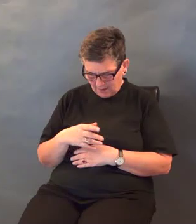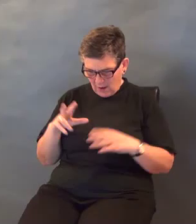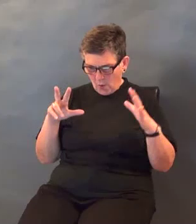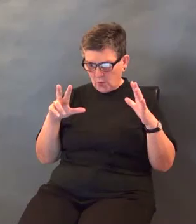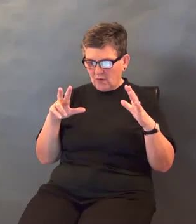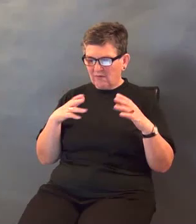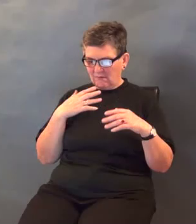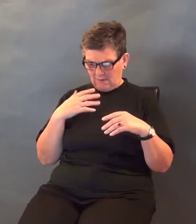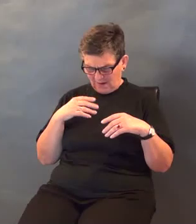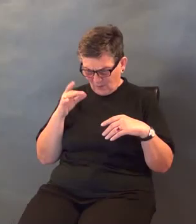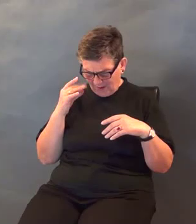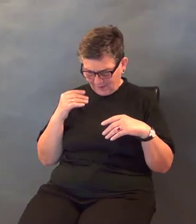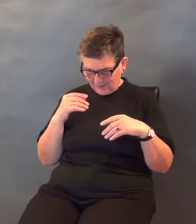O ósmej rano nie ma...